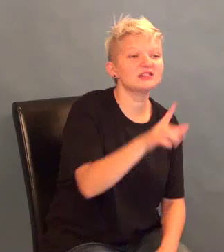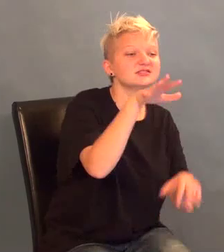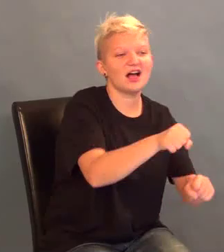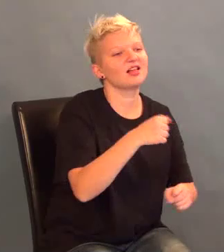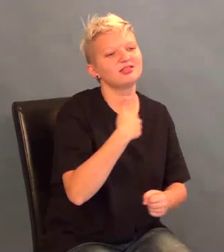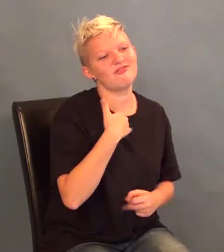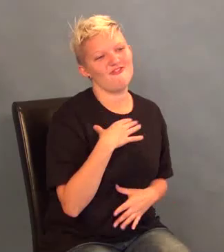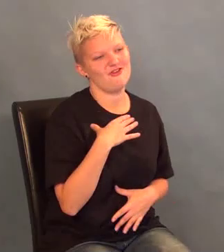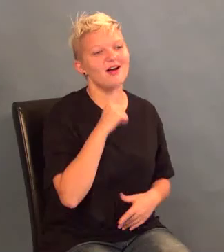Ty masz zajęte, a ja mam wolne.